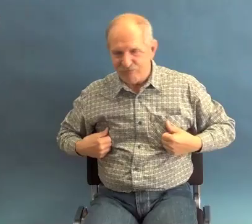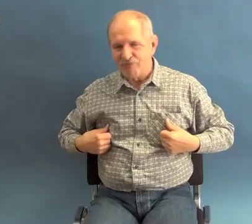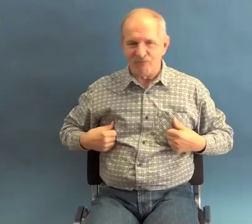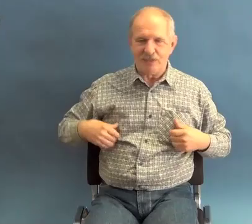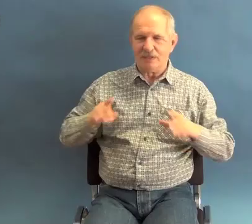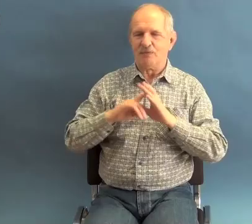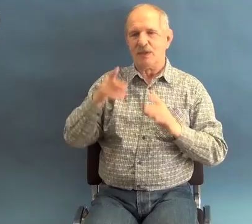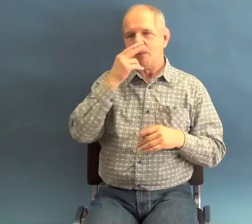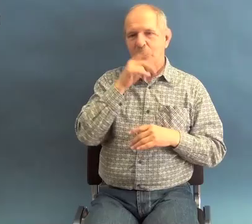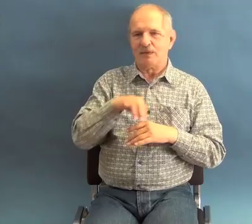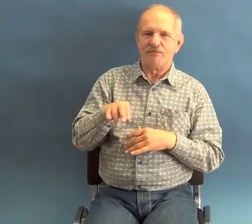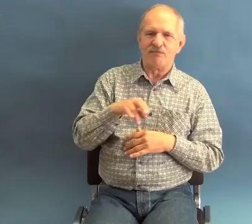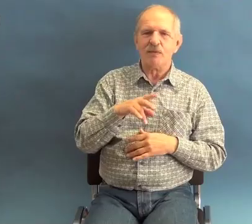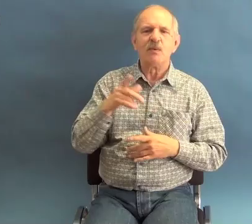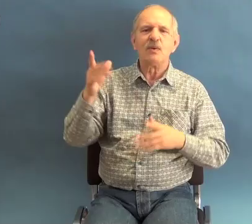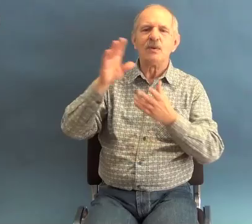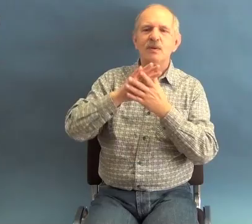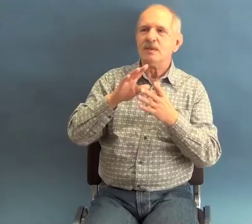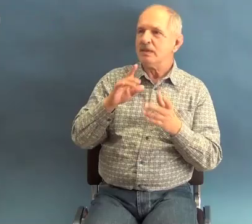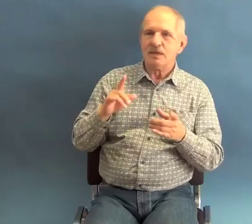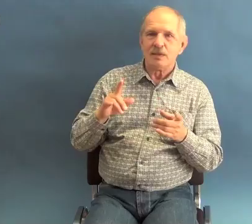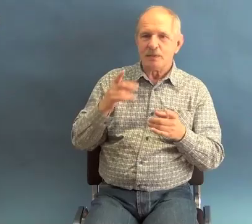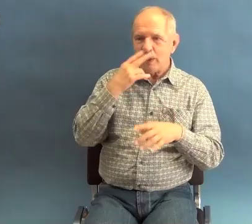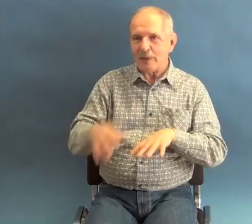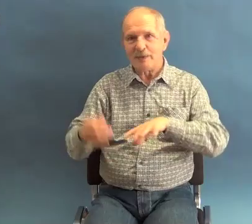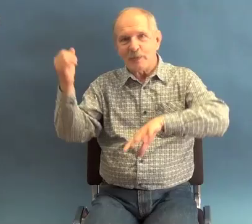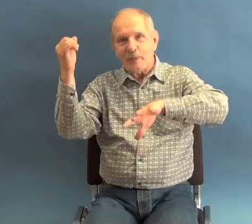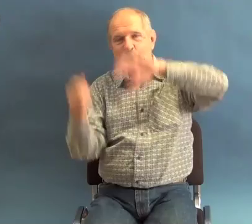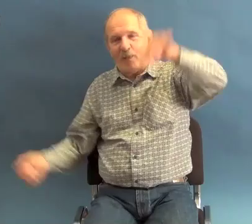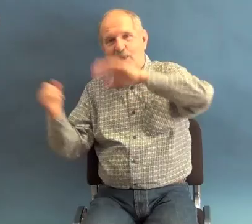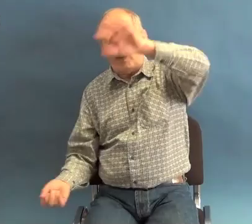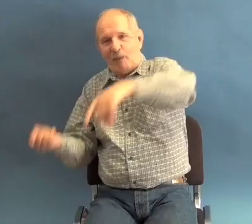Smarkacz idzie, rozgląda się i rzuca kamieniem.